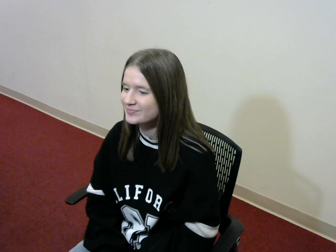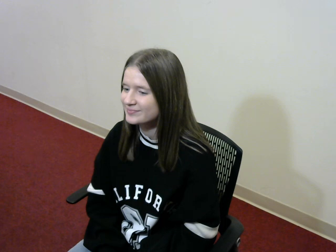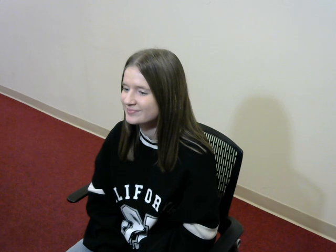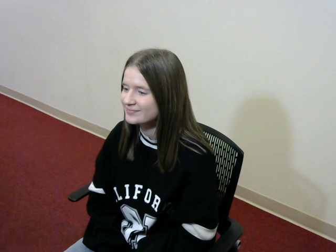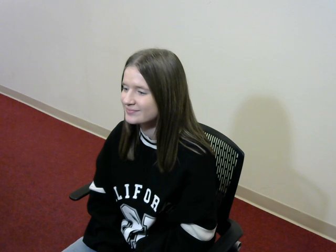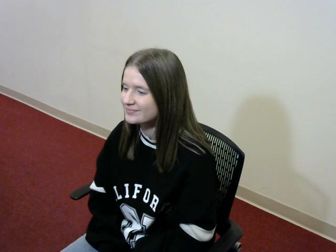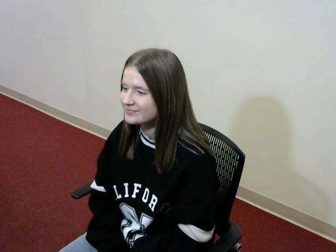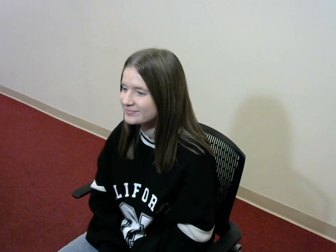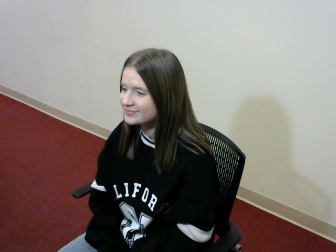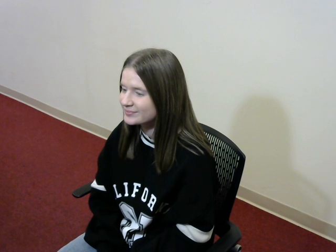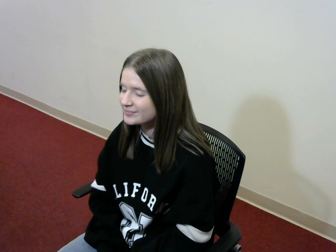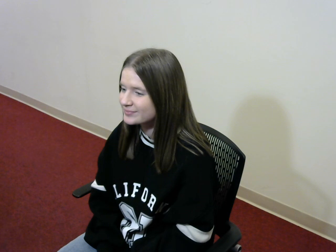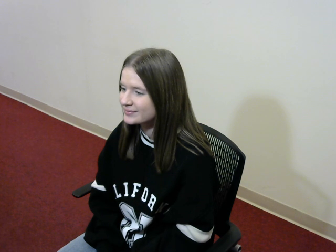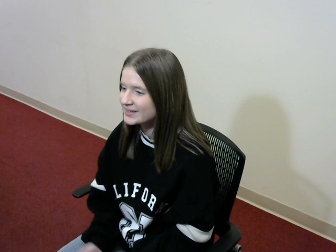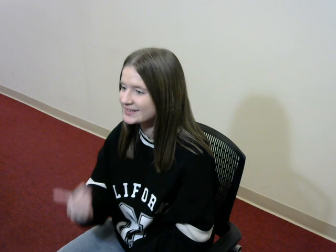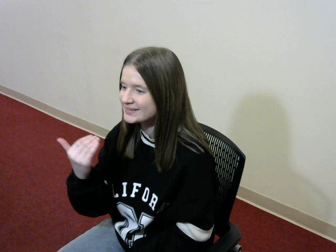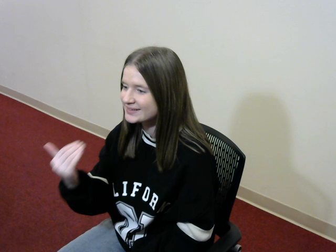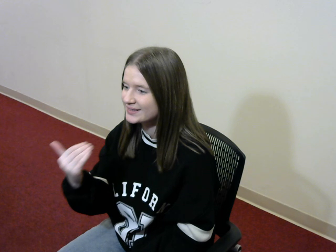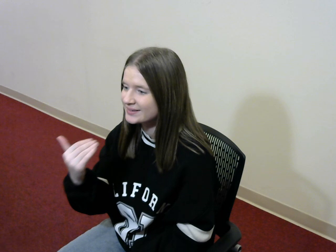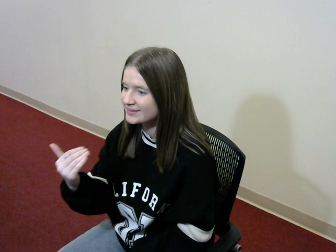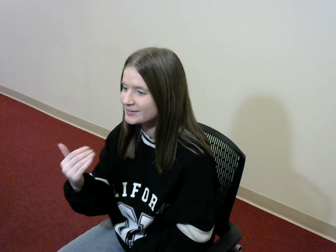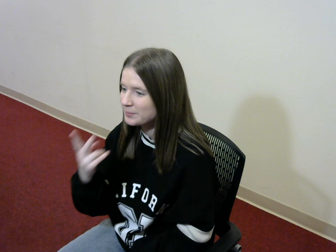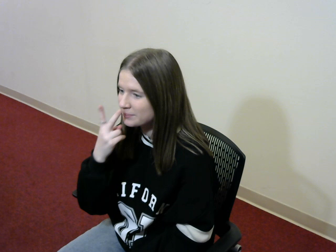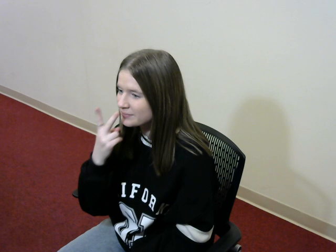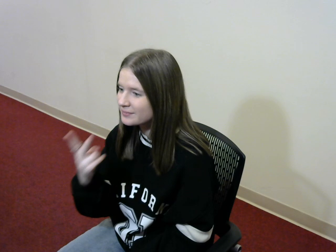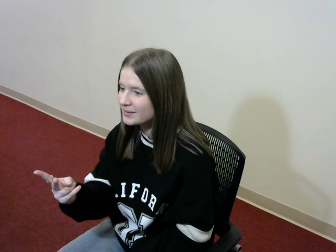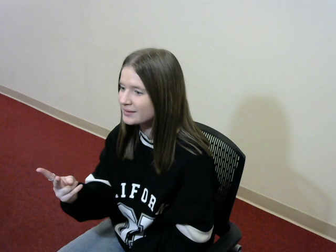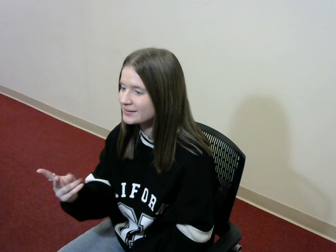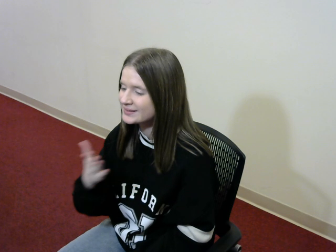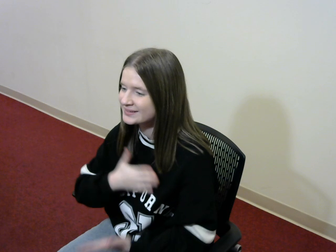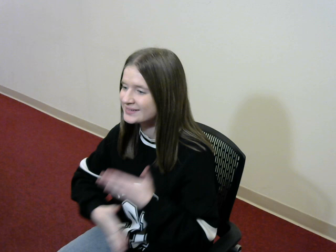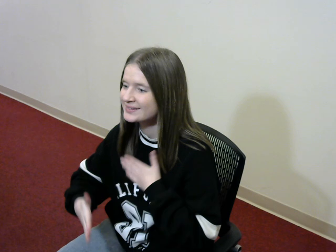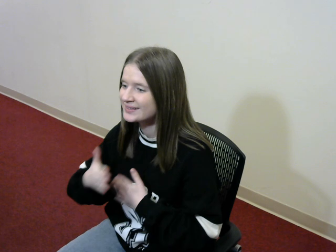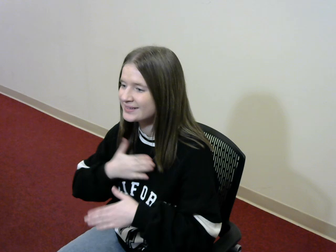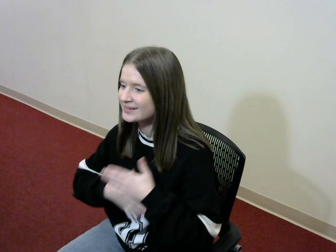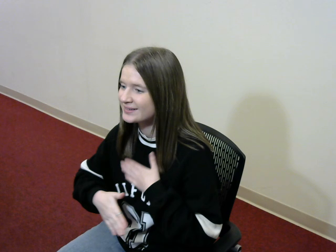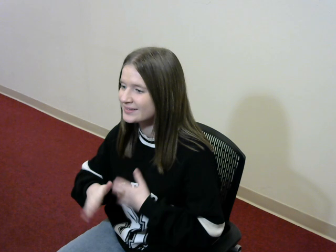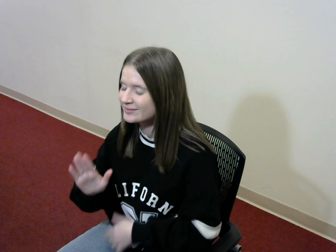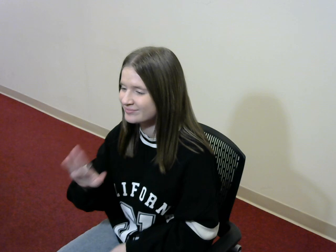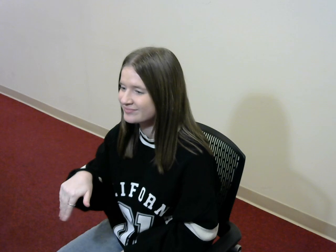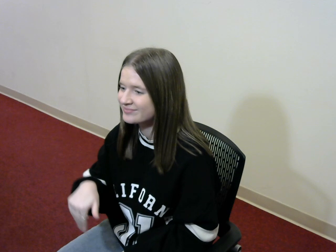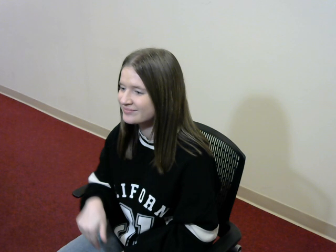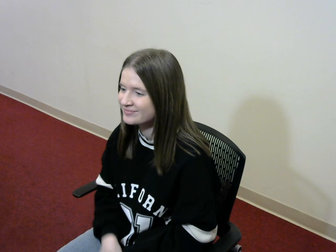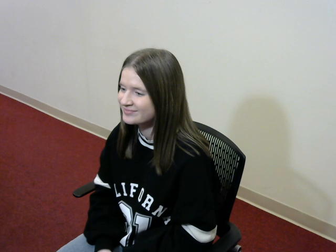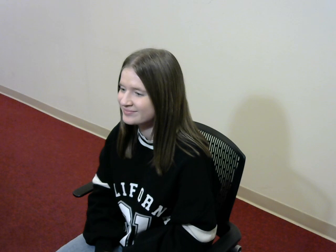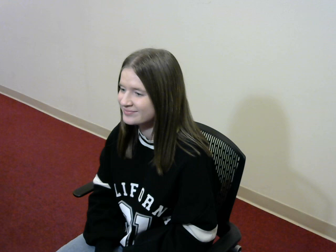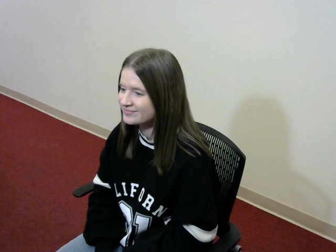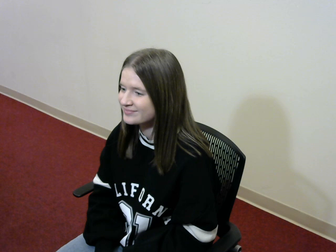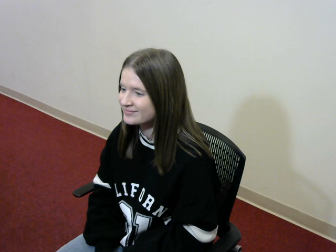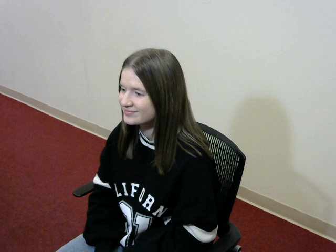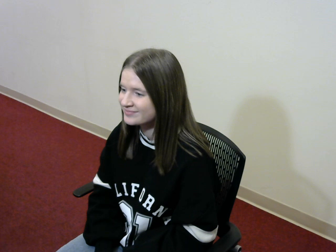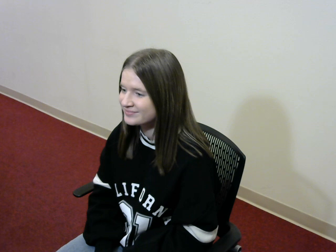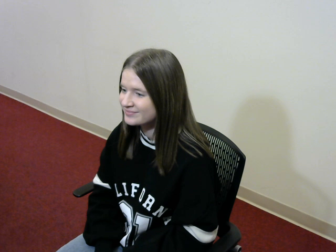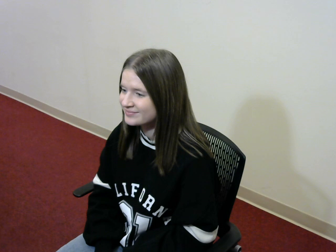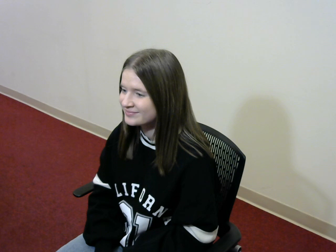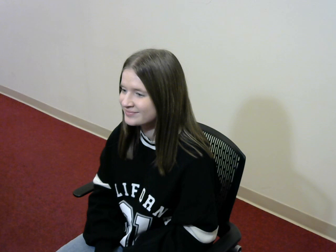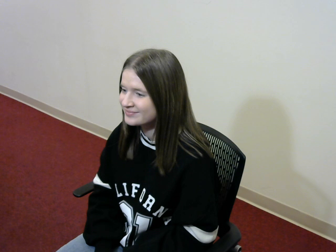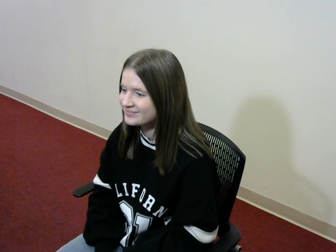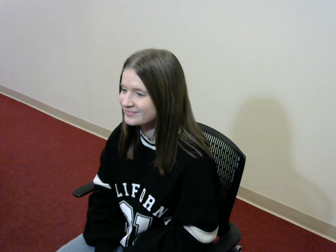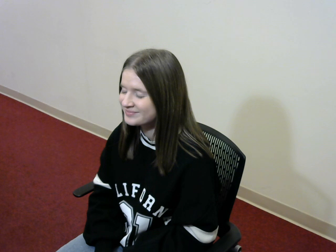Sizi görməyimə şad oldum